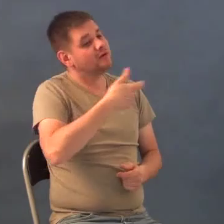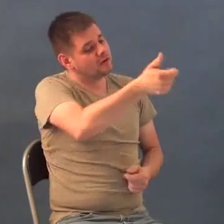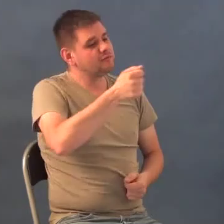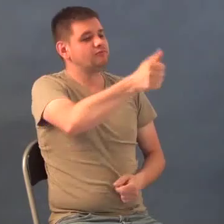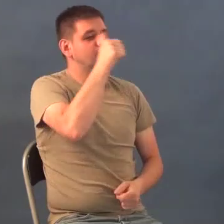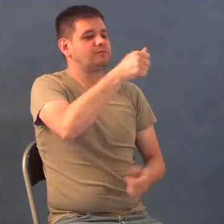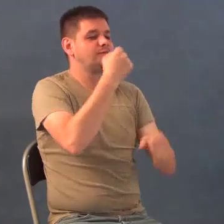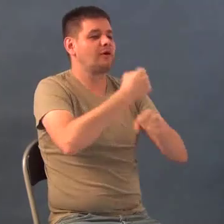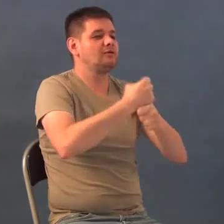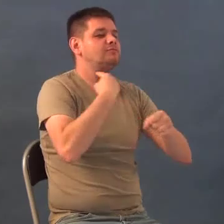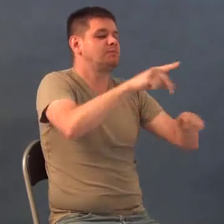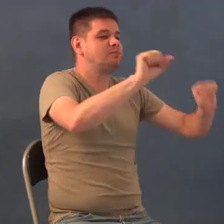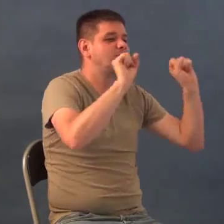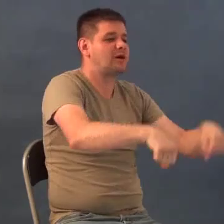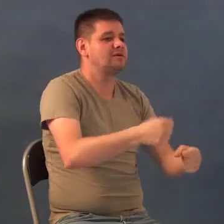Wyjeżdżałem, bawiłem się, zostawiłem sprzątanie.